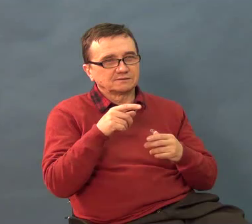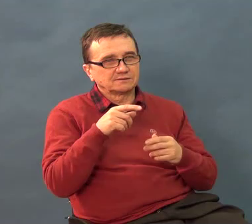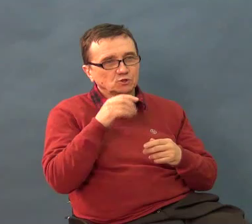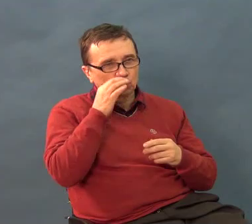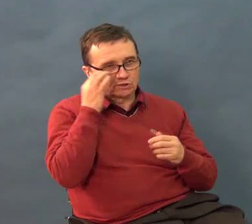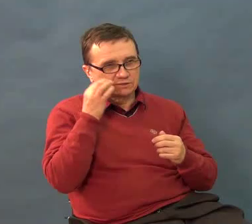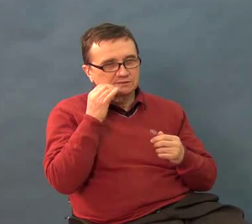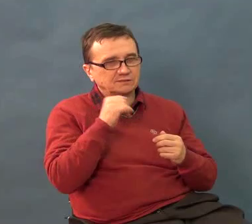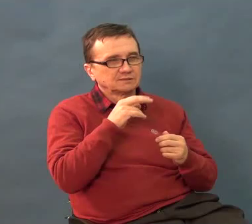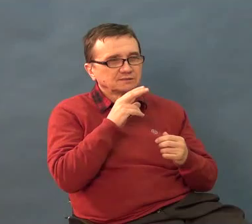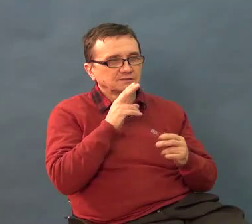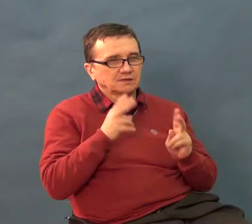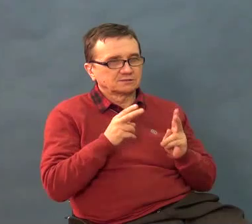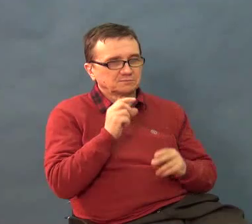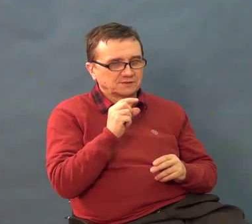Kot i mała kaczka.